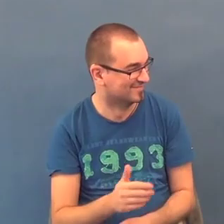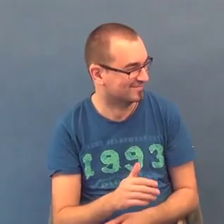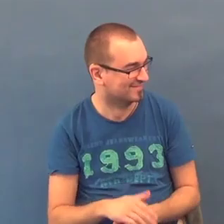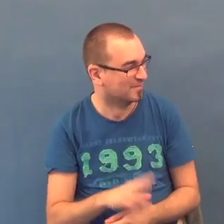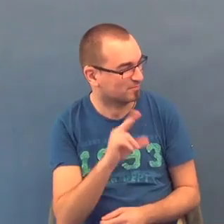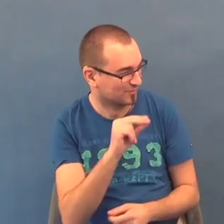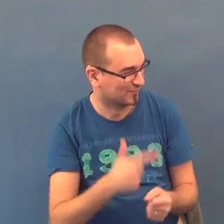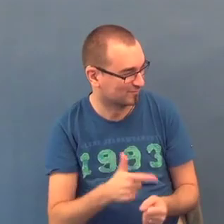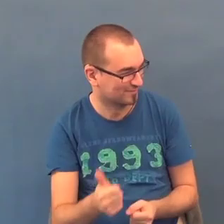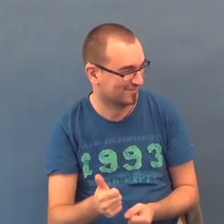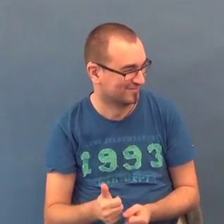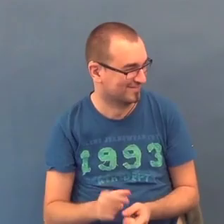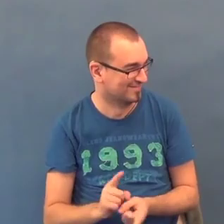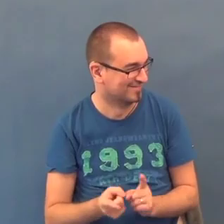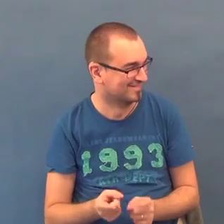Poniedziałek, dwudziesta pierwsza - spotkanie.